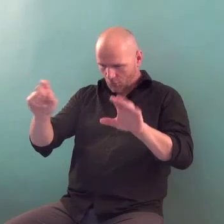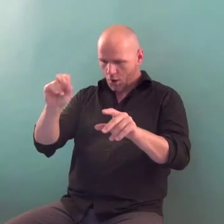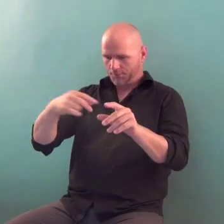Tak.